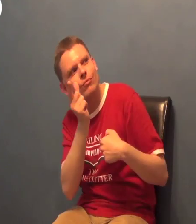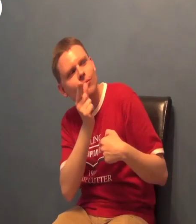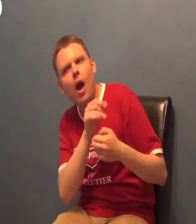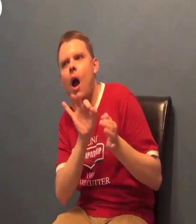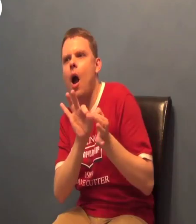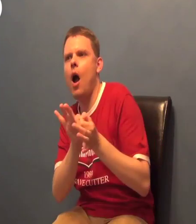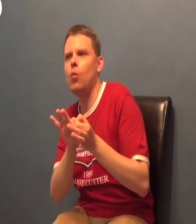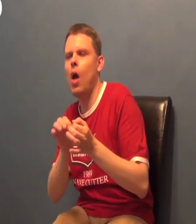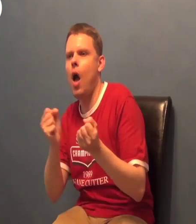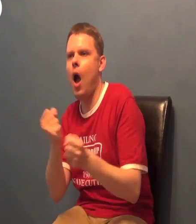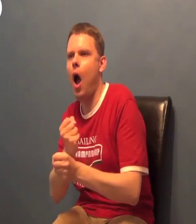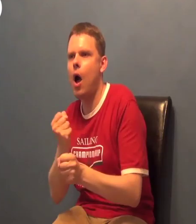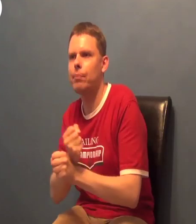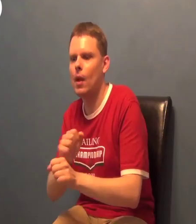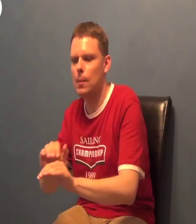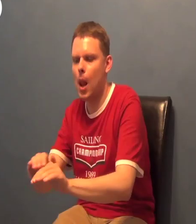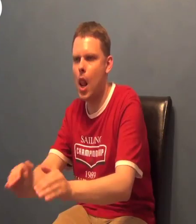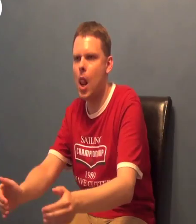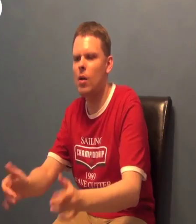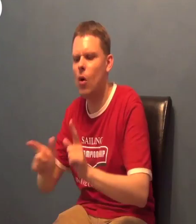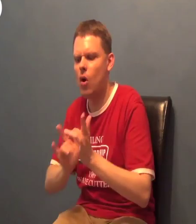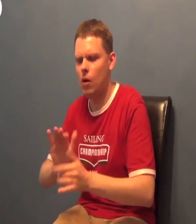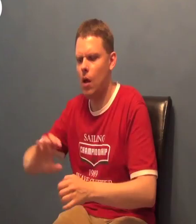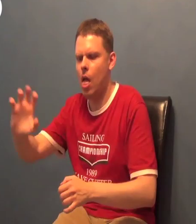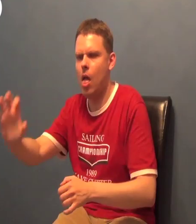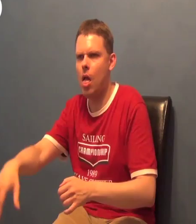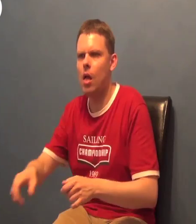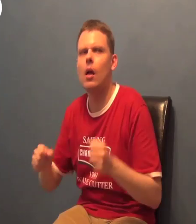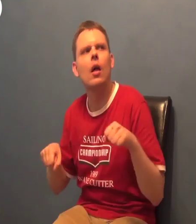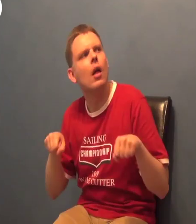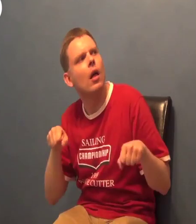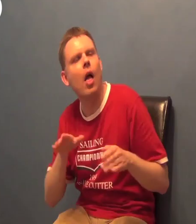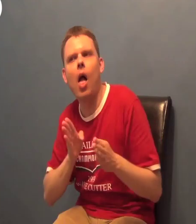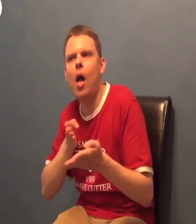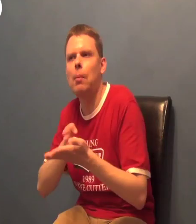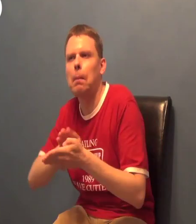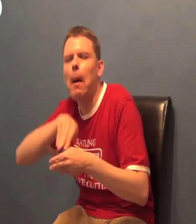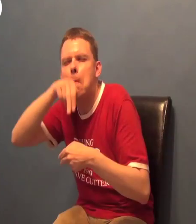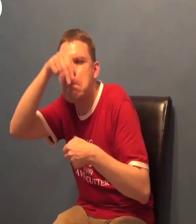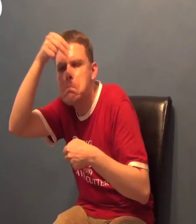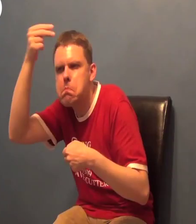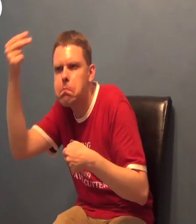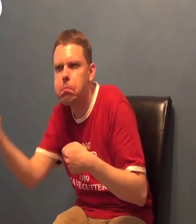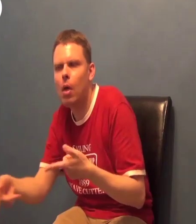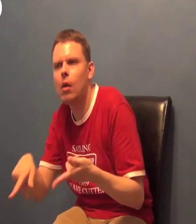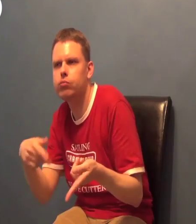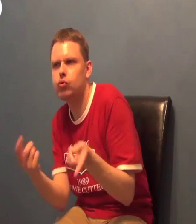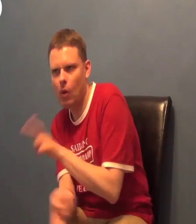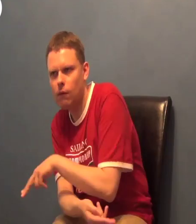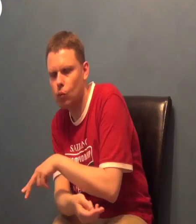W pewnym momencie chłopiec wjeżdża na kamień i się przewraca.